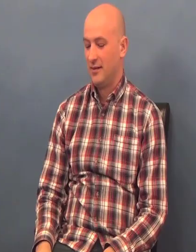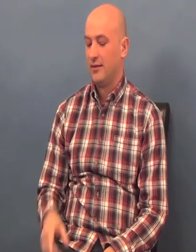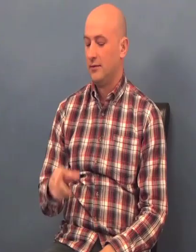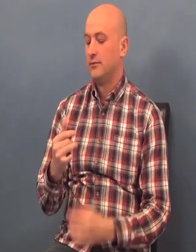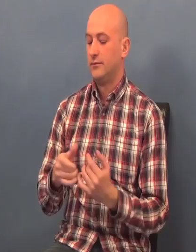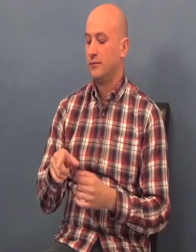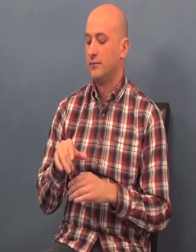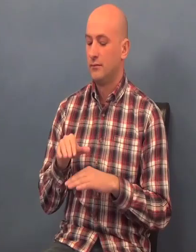To... jeżeli....